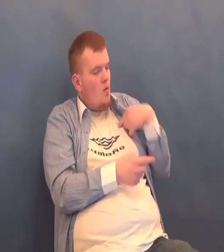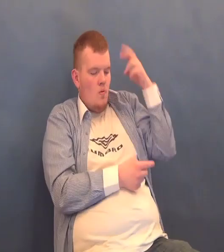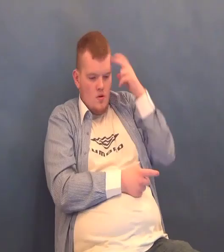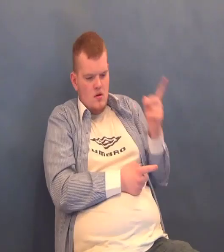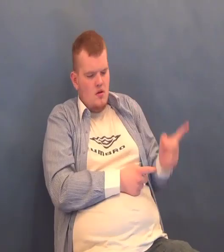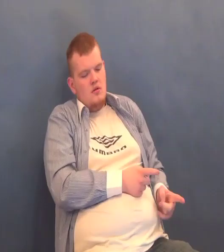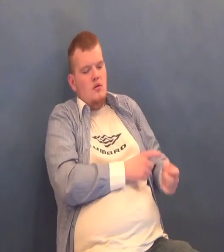A jest jeden.